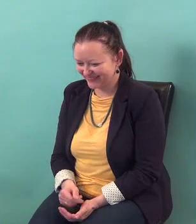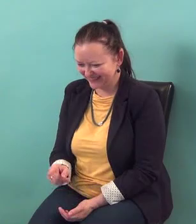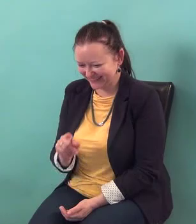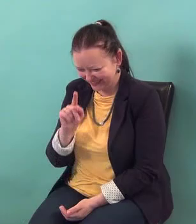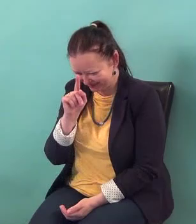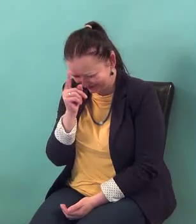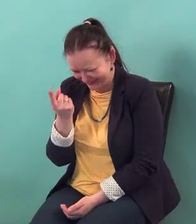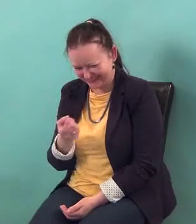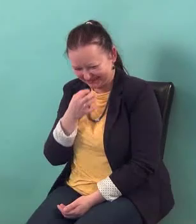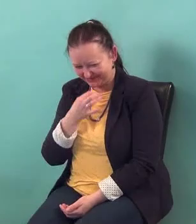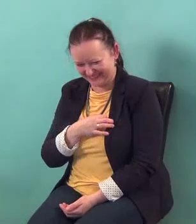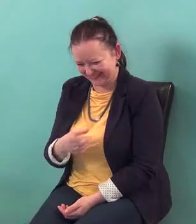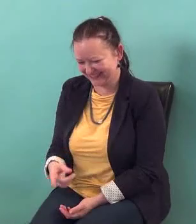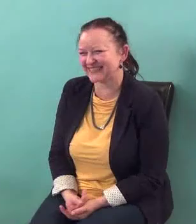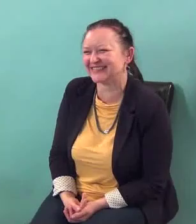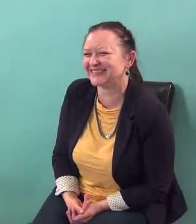Sprytne pytanie do mnie.